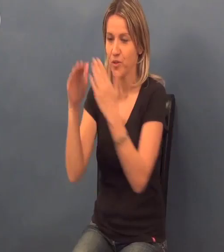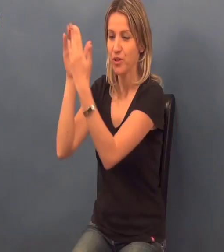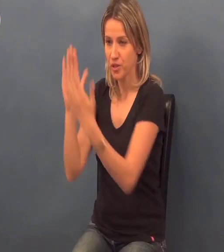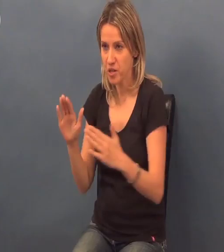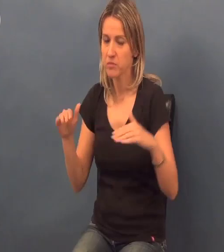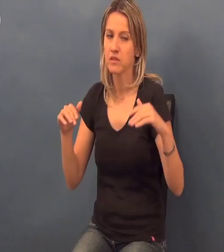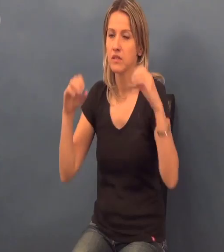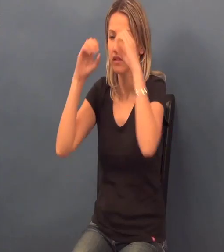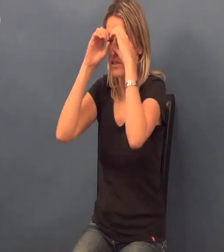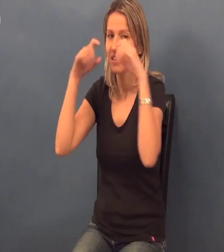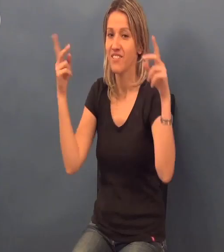I oboje przez lornetkę patrzą na siebie.